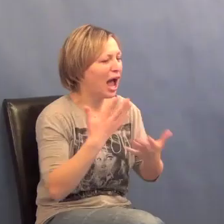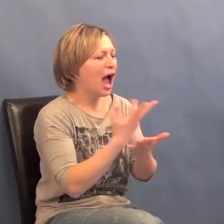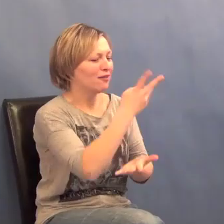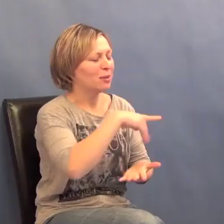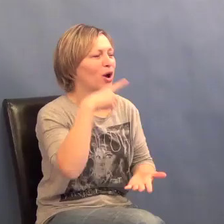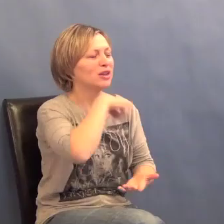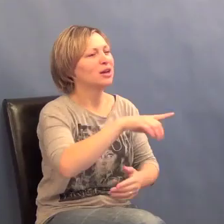Już mam dwoje dzieci i potrafią.